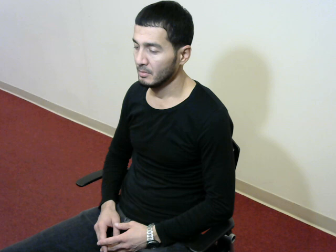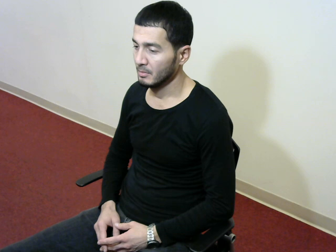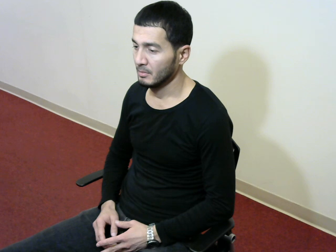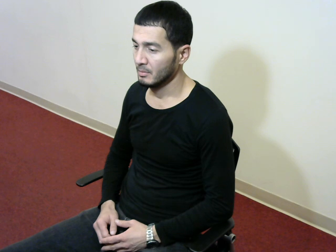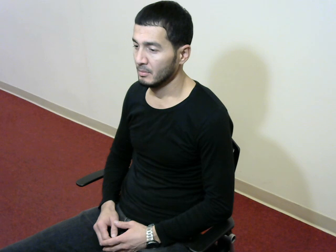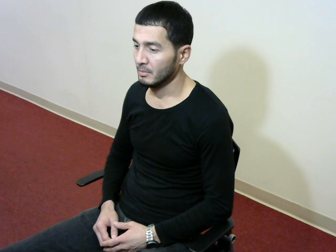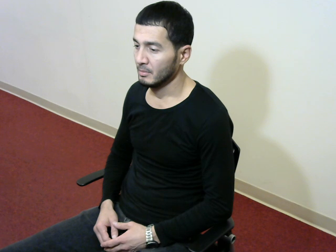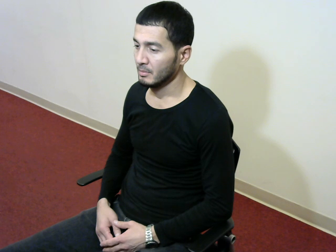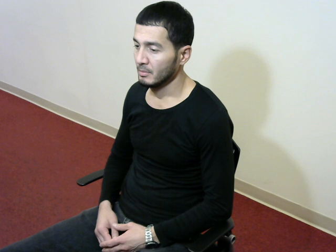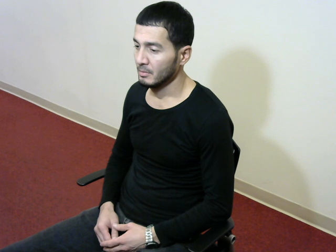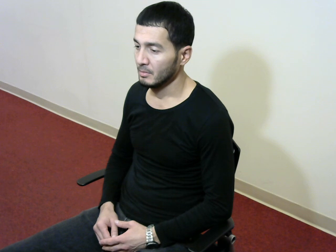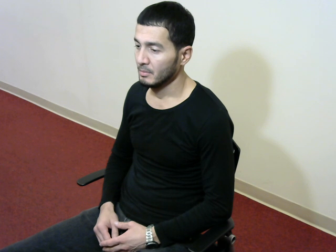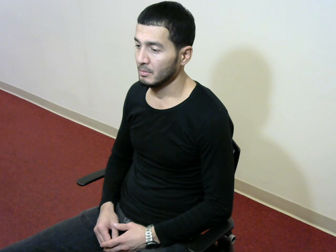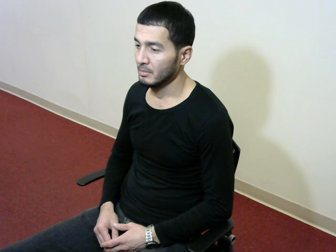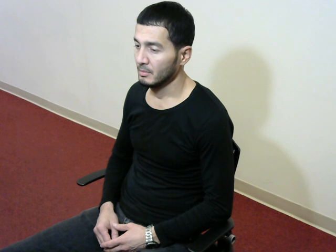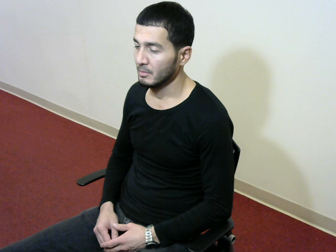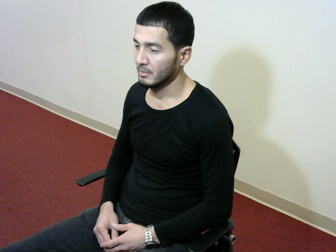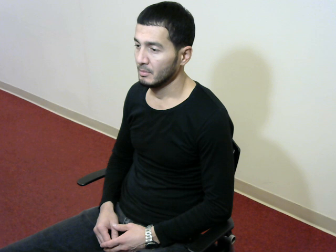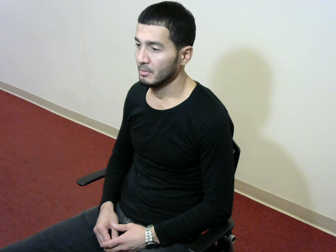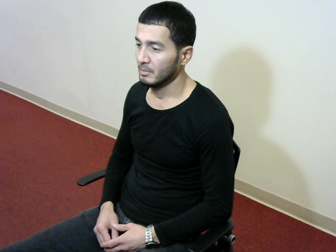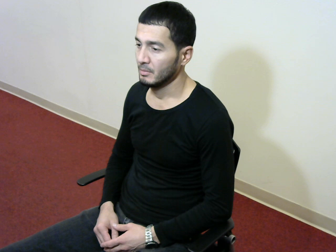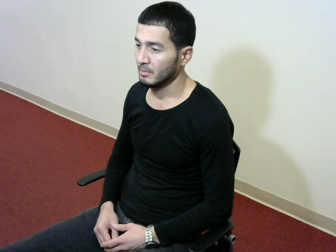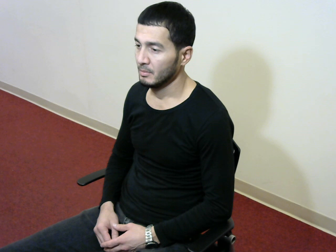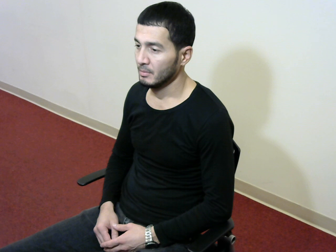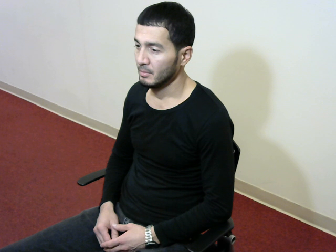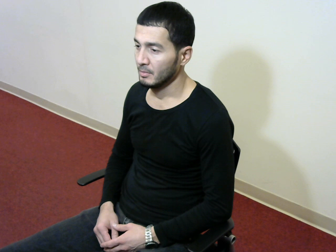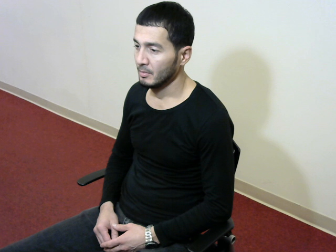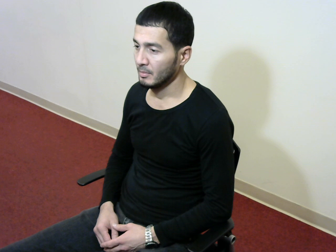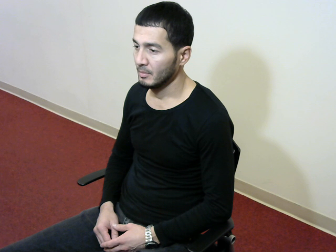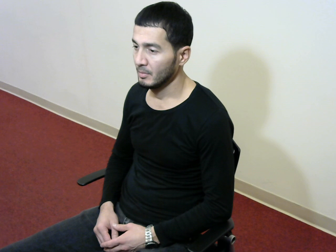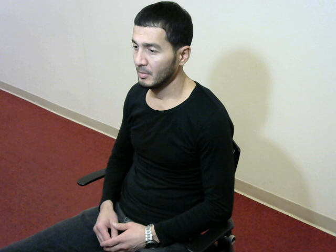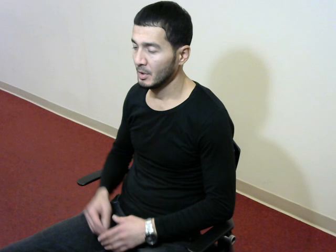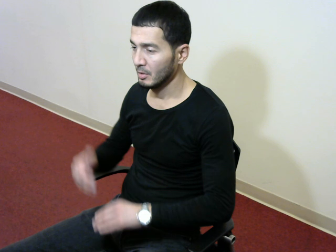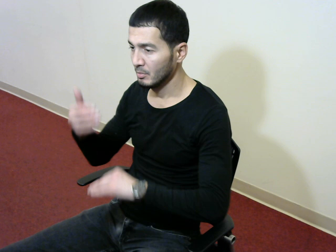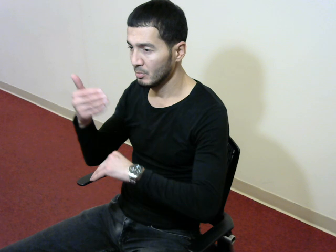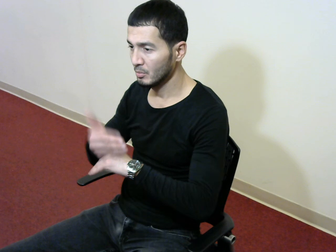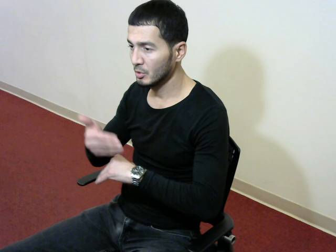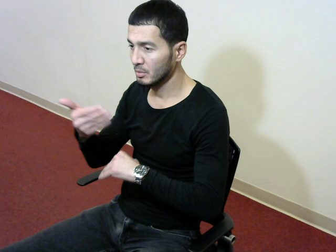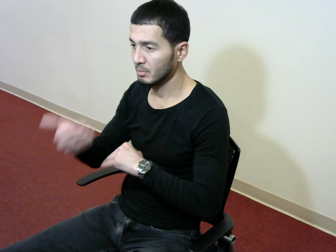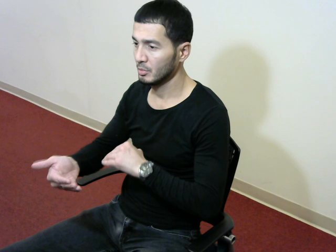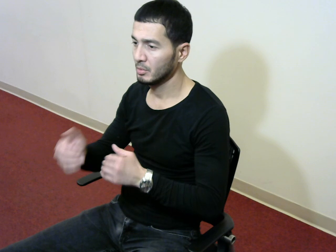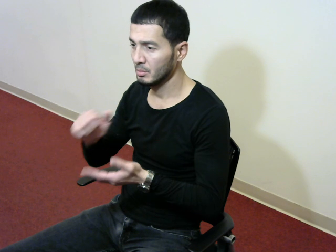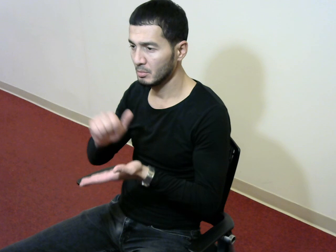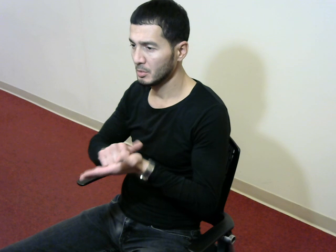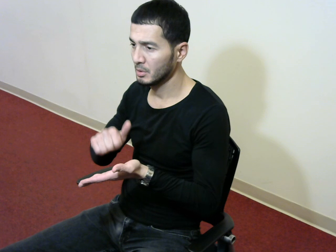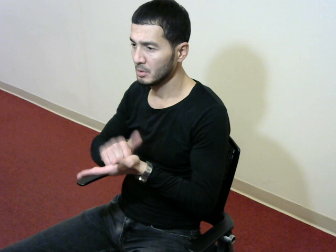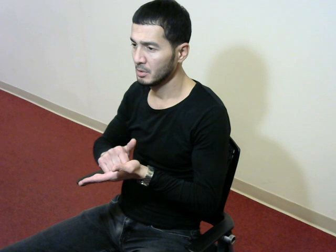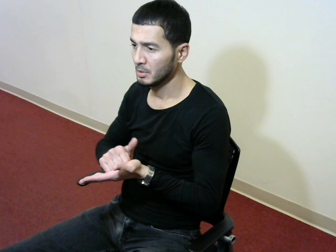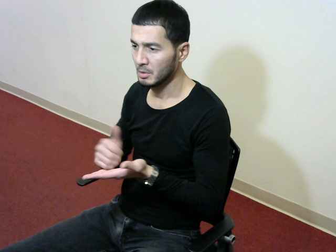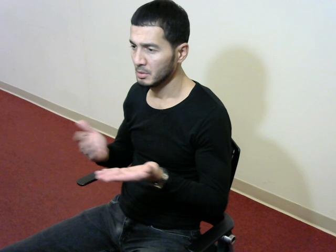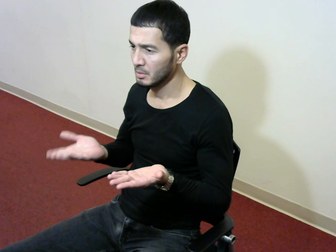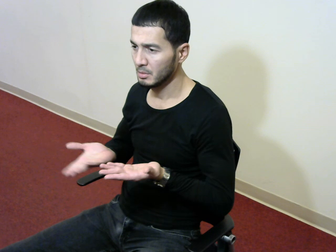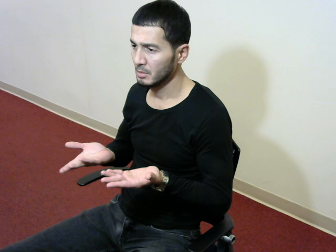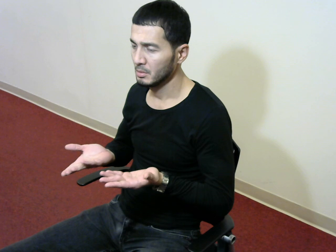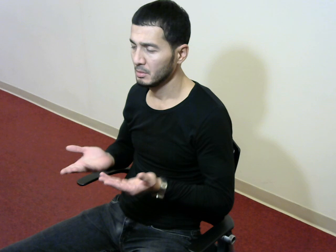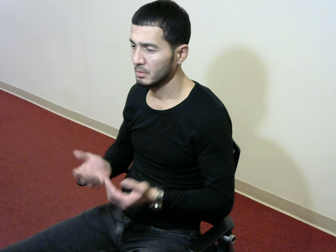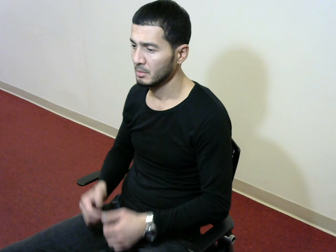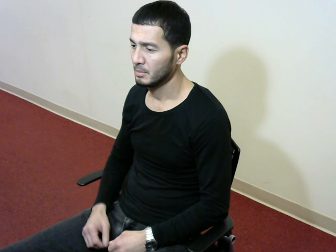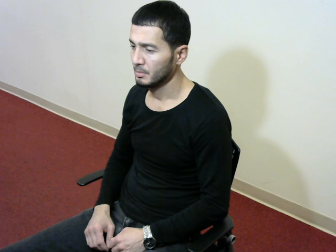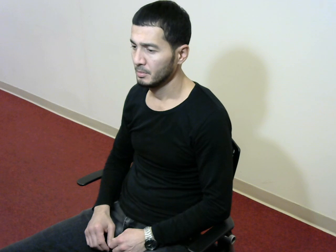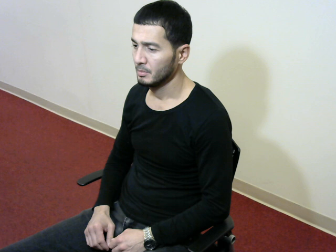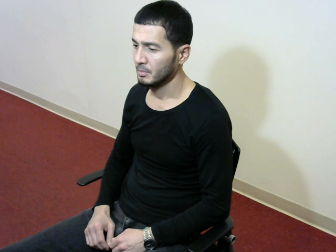Gecikməyinizin səbəbi nədir?